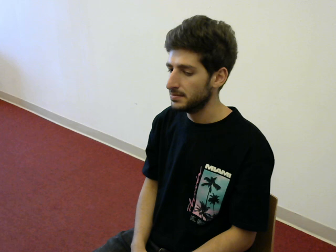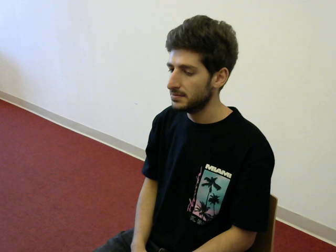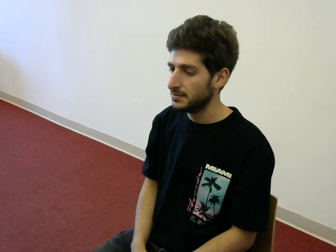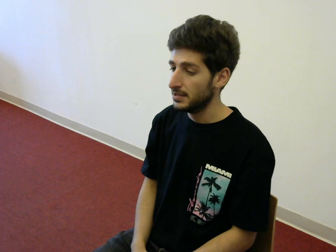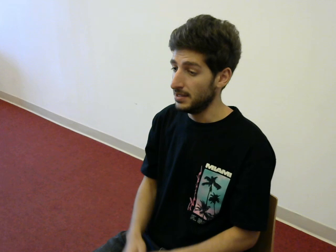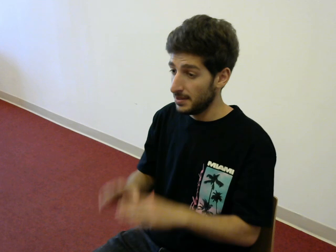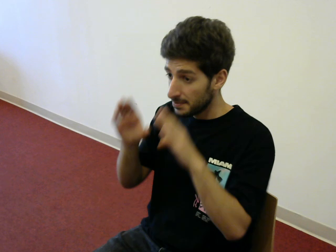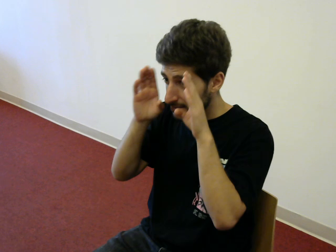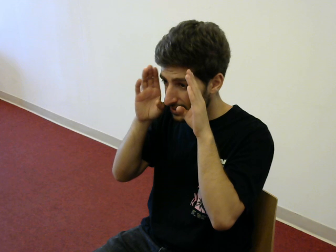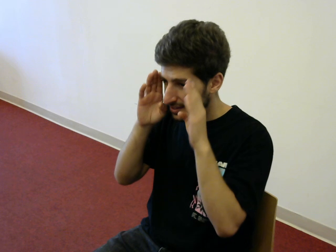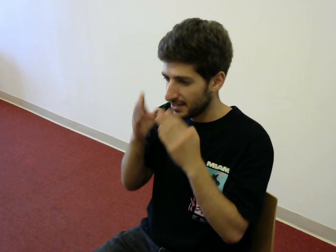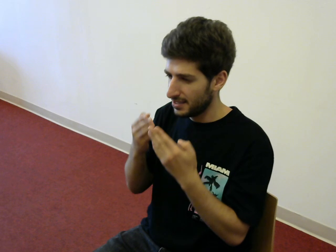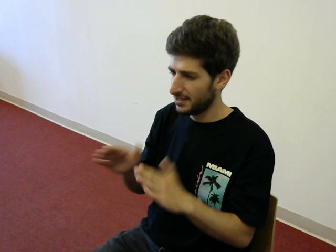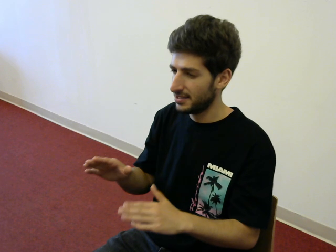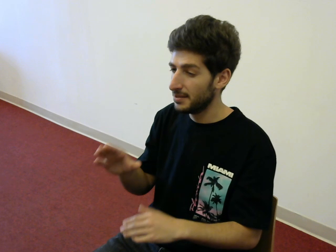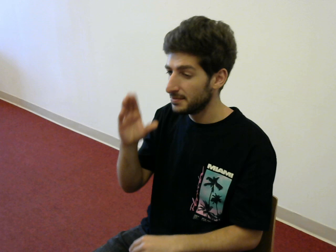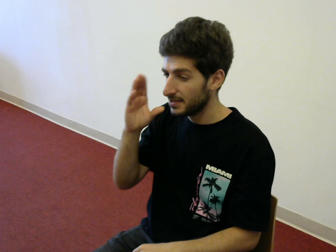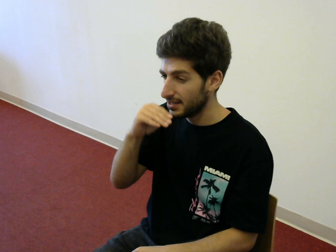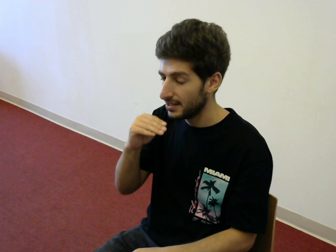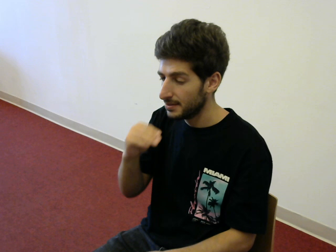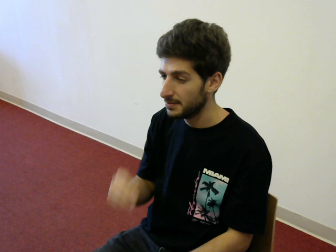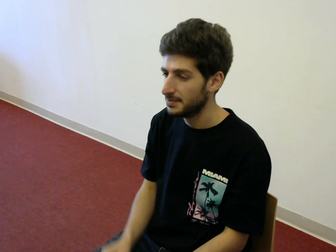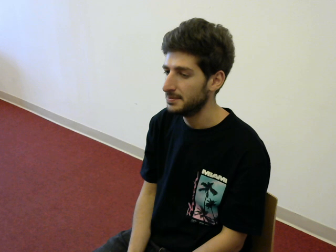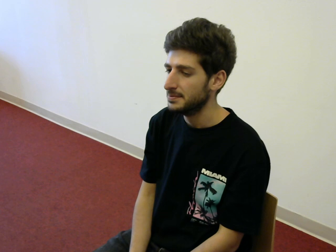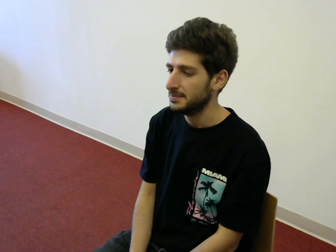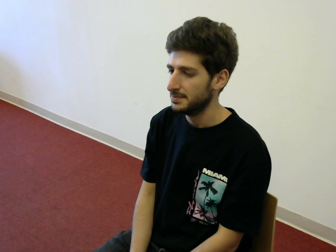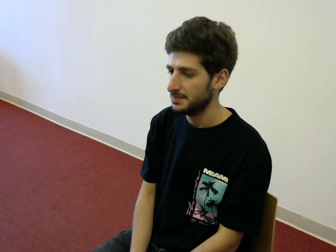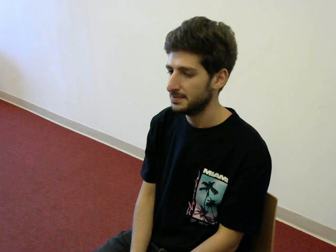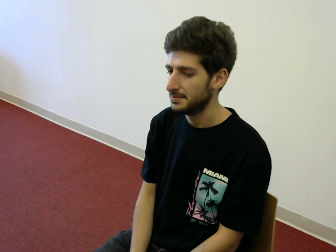Pəncərəni aça bilərsinizmi?